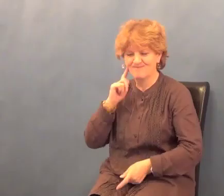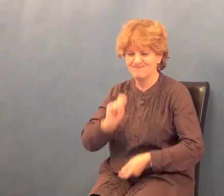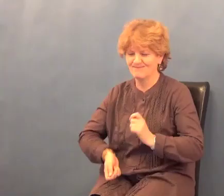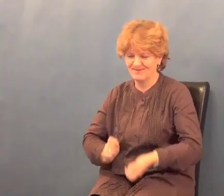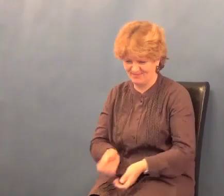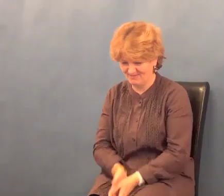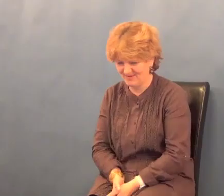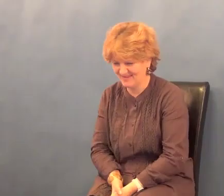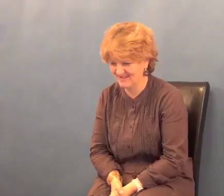Gram jak na perkusji, słychać hałas.